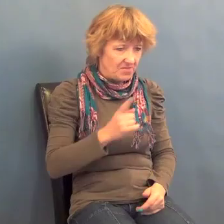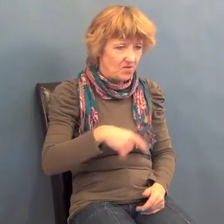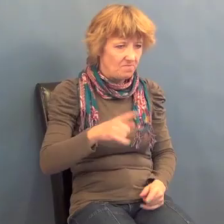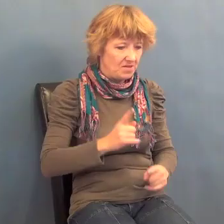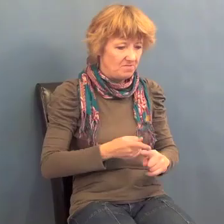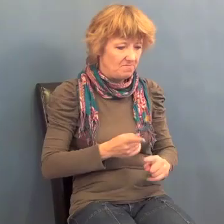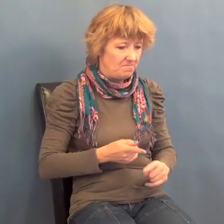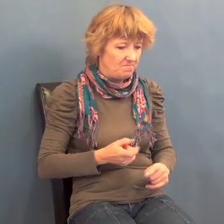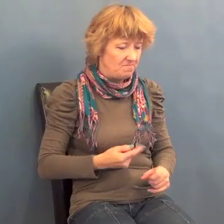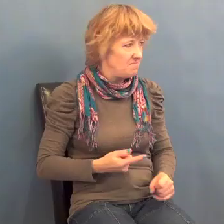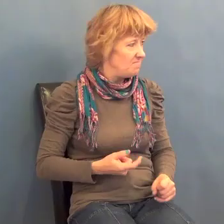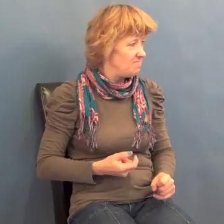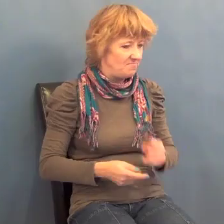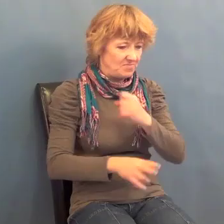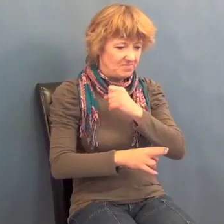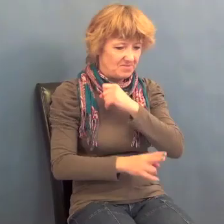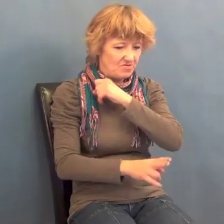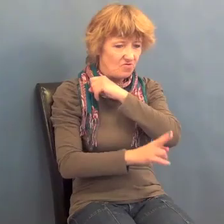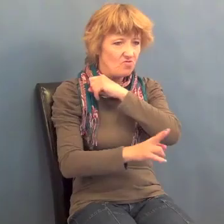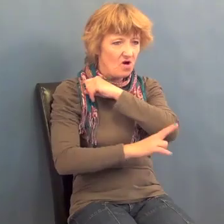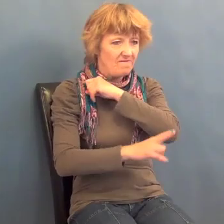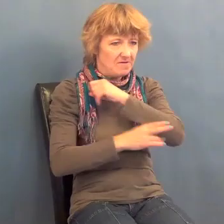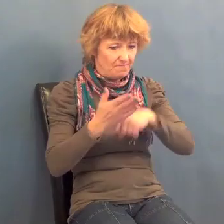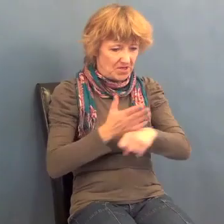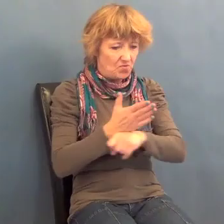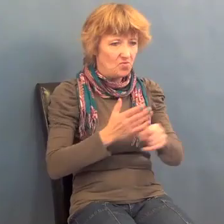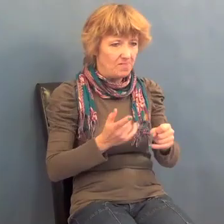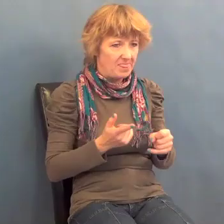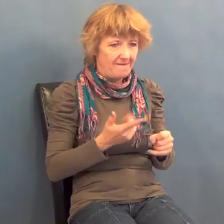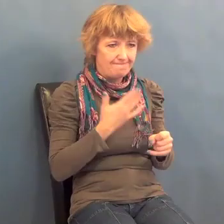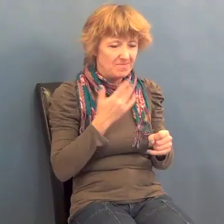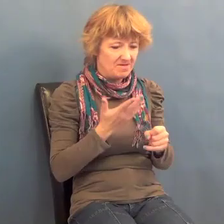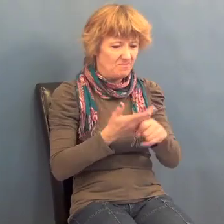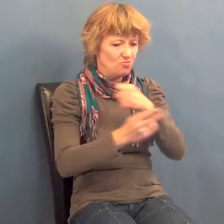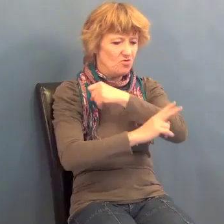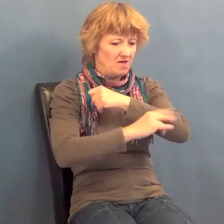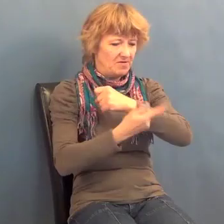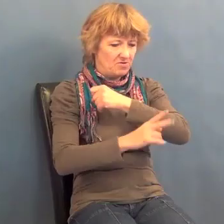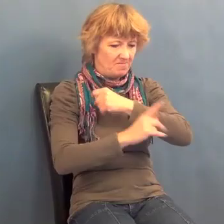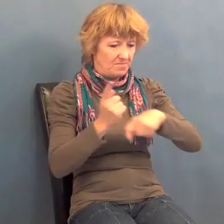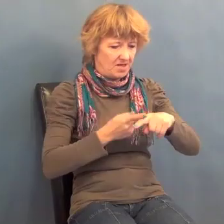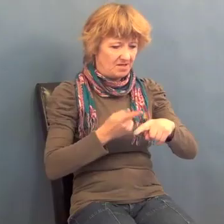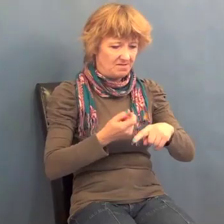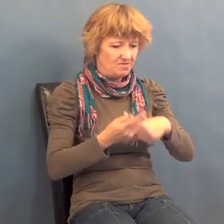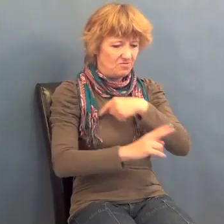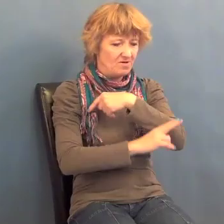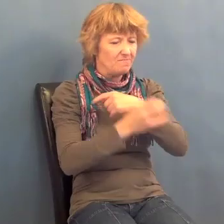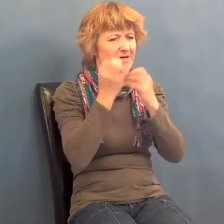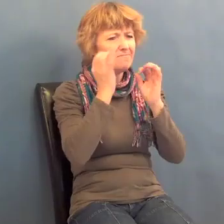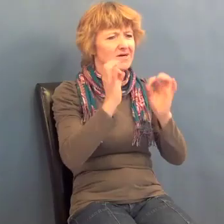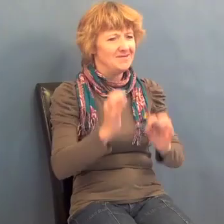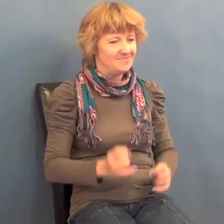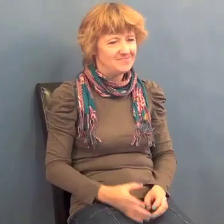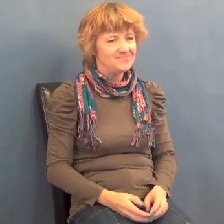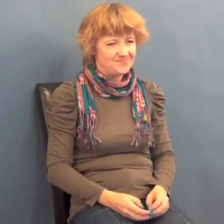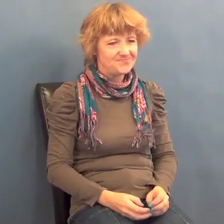Okrągły znak pokazuje metal, dziwnie, bo zazwyczaj piłuje się drzewa a nie metal, a znak pokazuje, że metal, dziwnie.